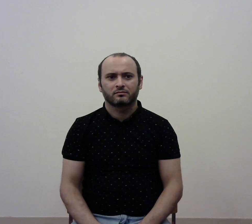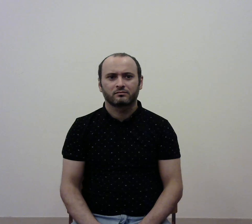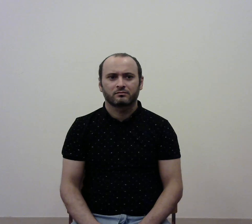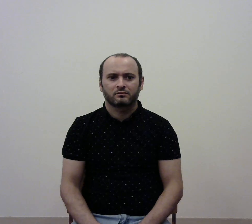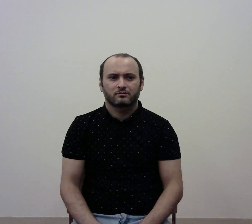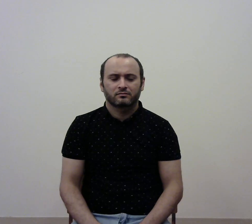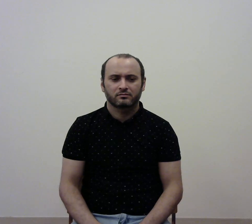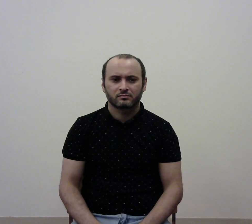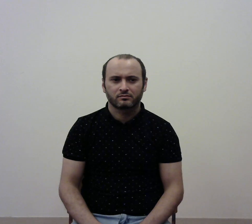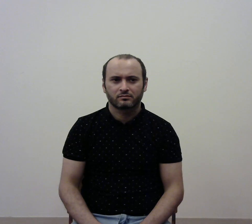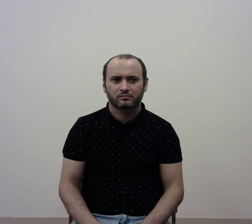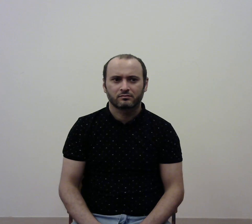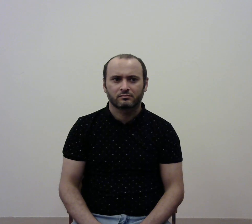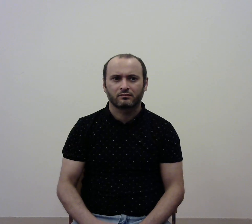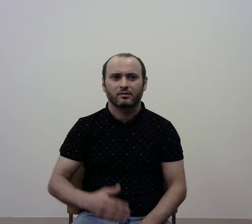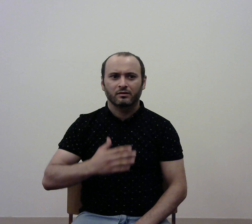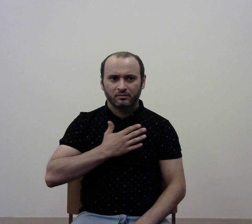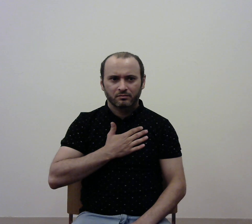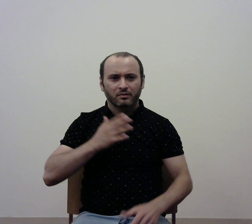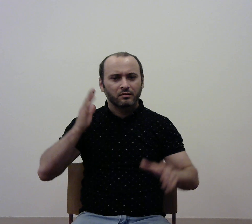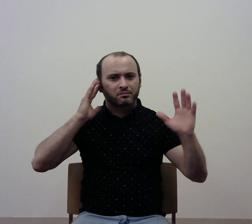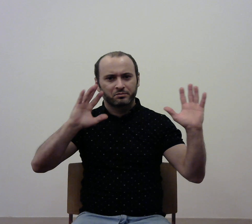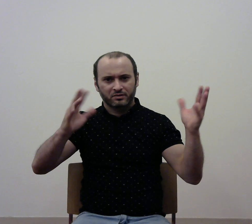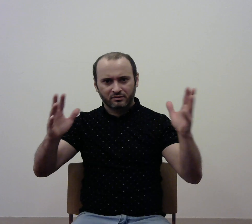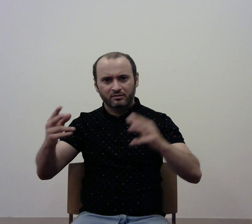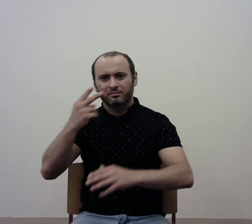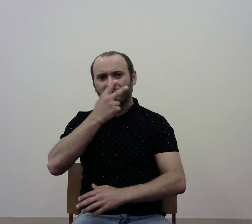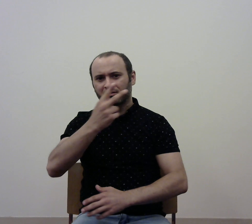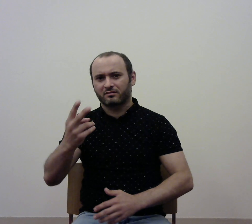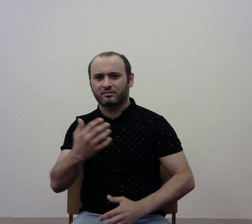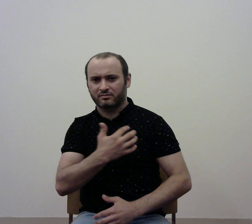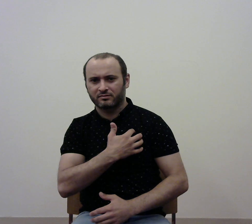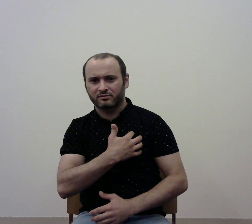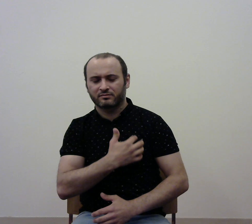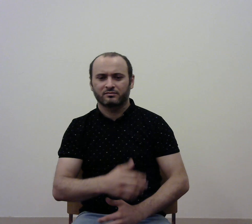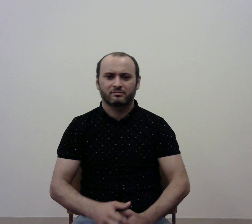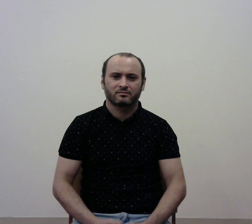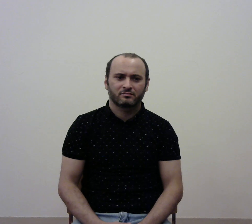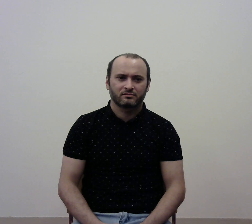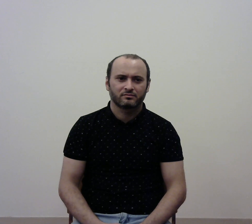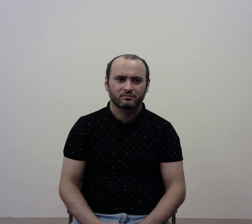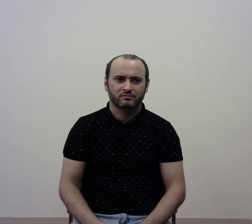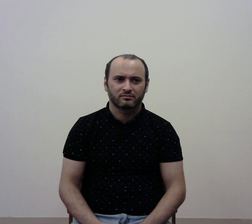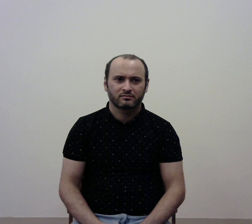Mən xəbərlərə baxmaq istəyirəm